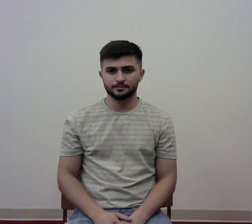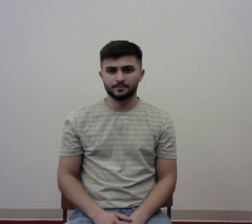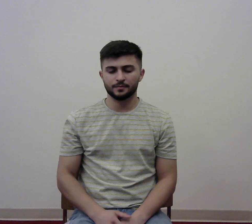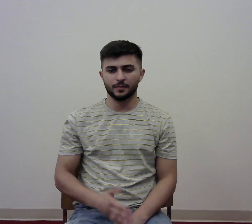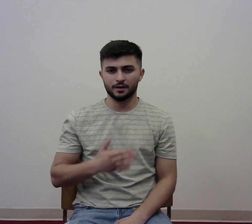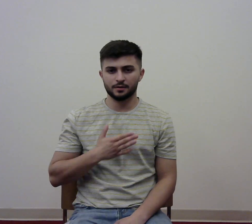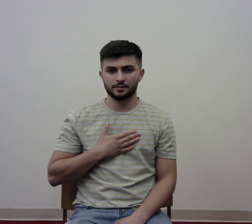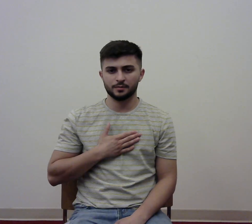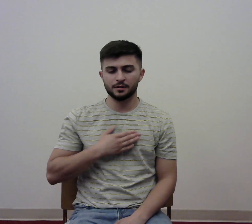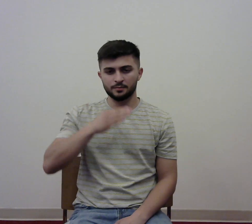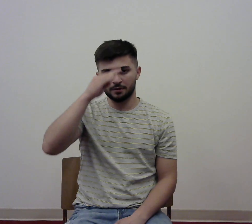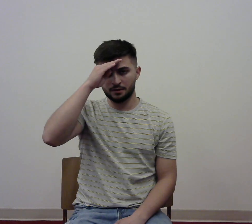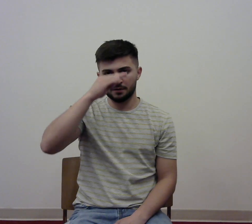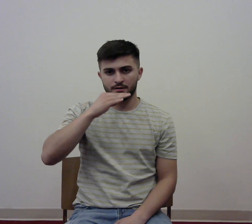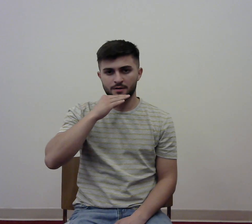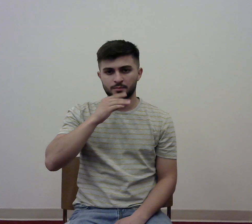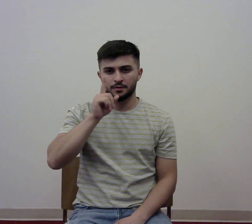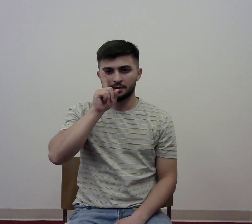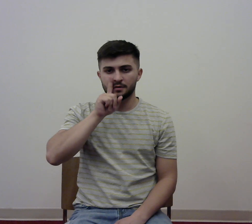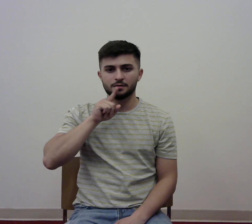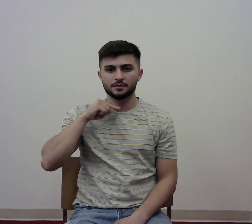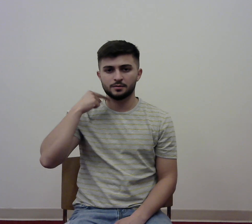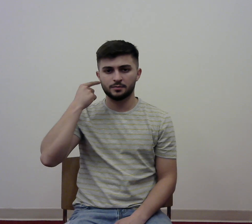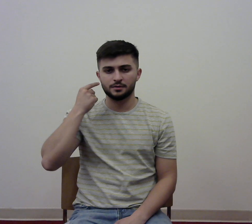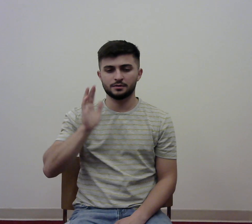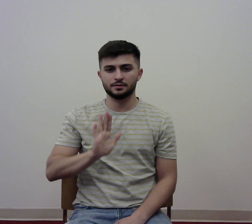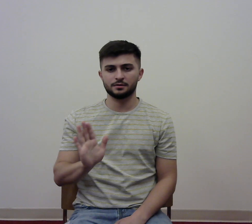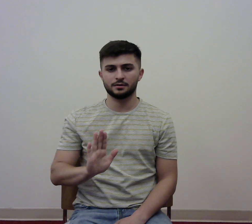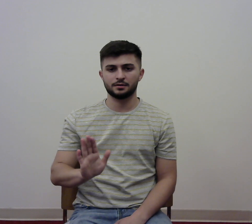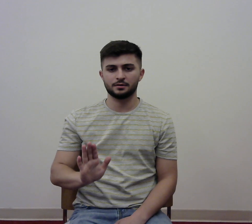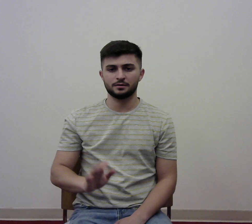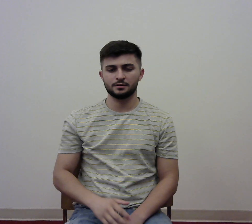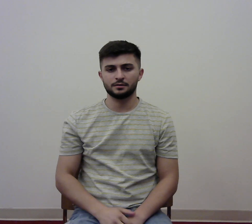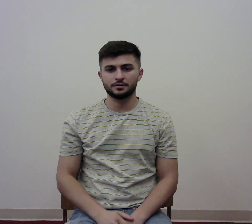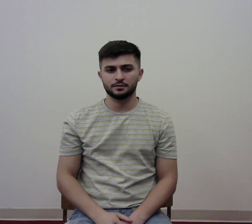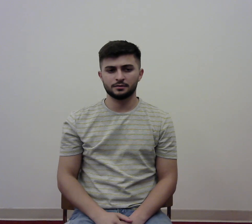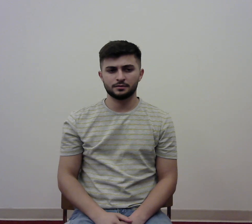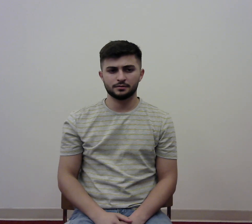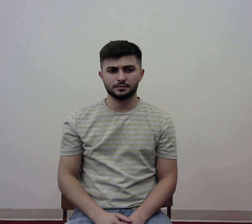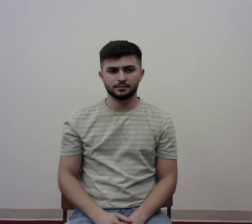Mənim atam azərbaycanlı deyil